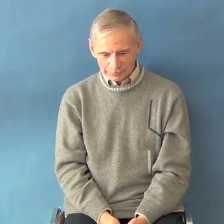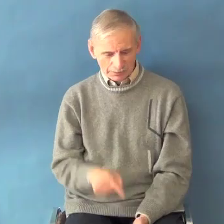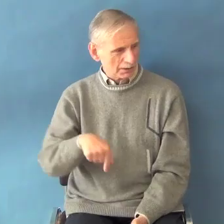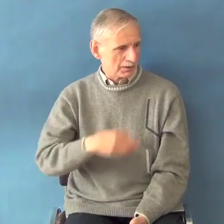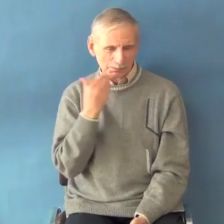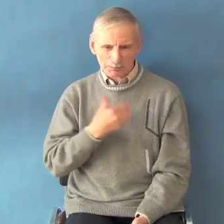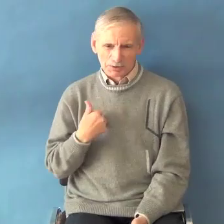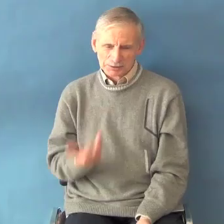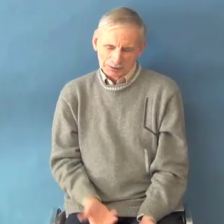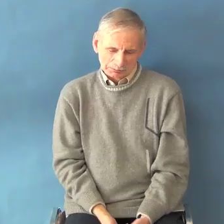Tu, w Polsce, nie ma takiego znaku.